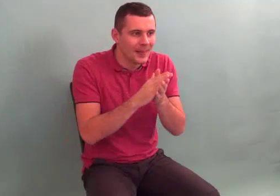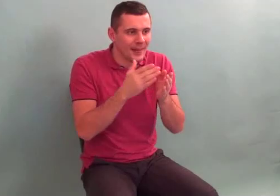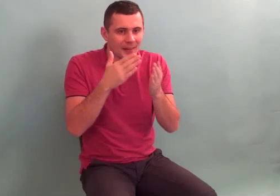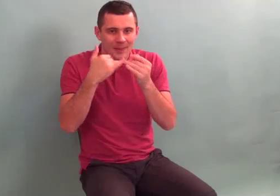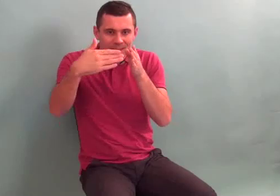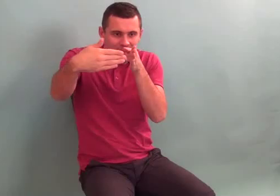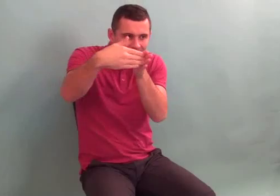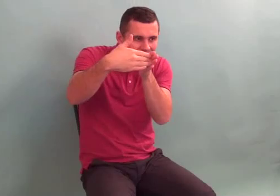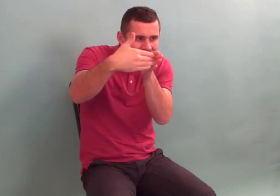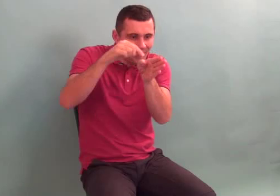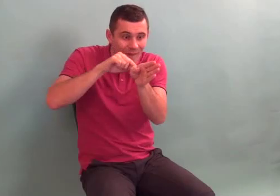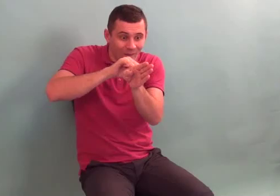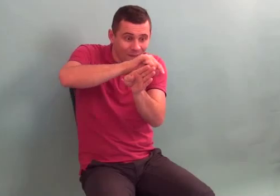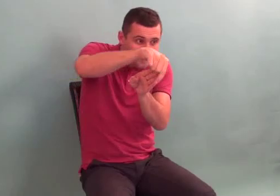Staje za rogiem domu.